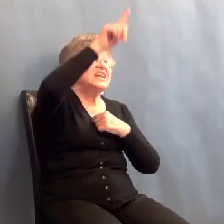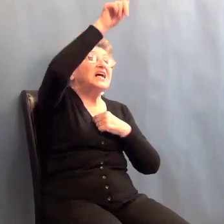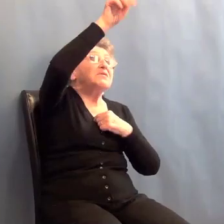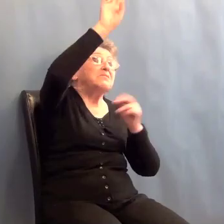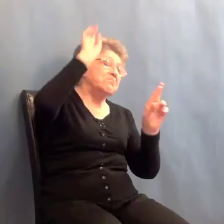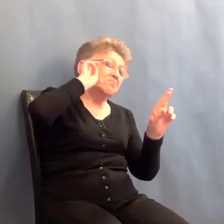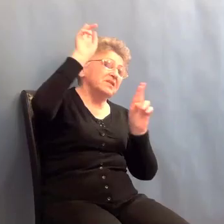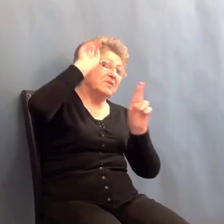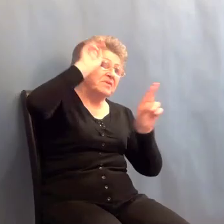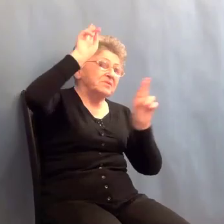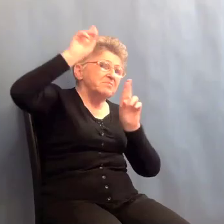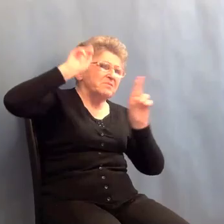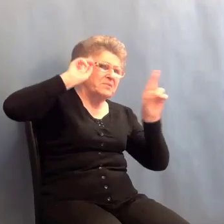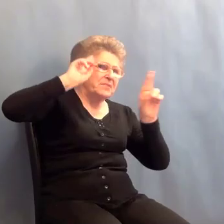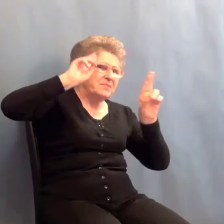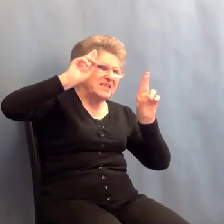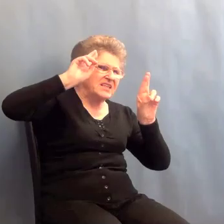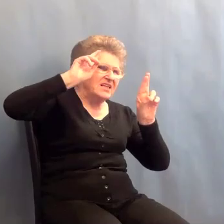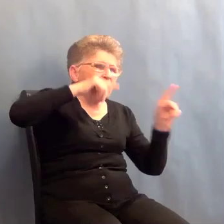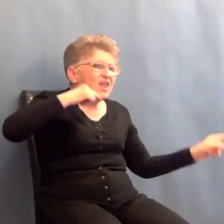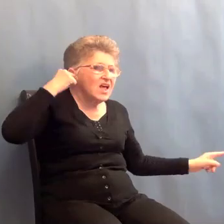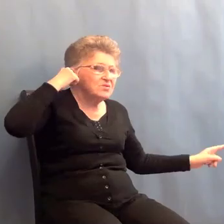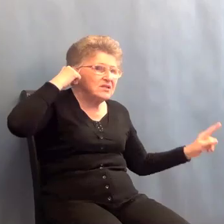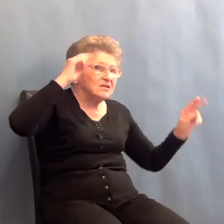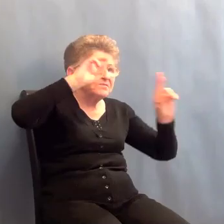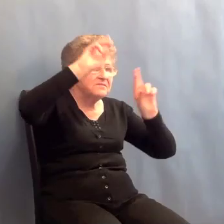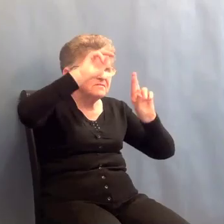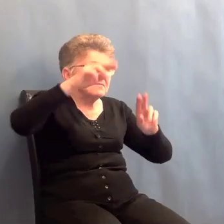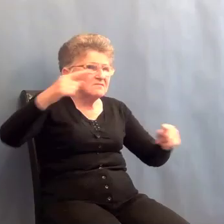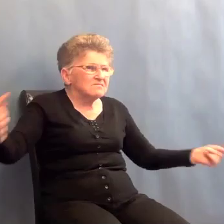Włączył się alarm i on nie słyszy.